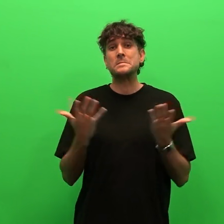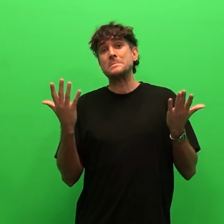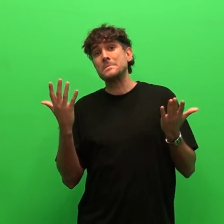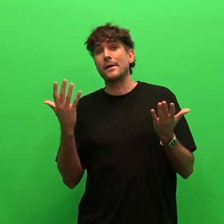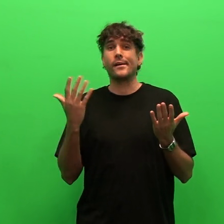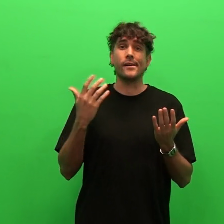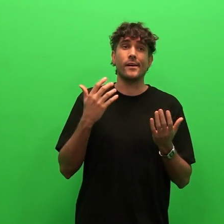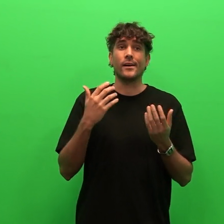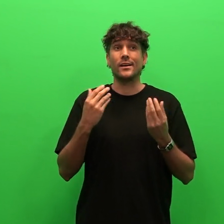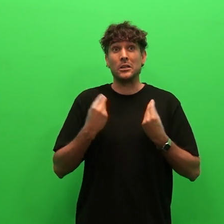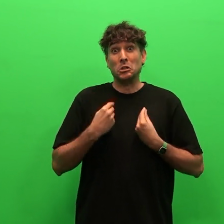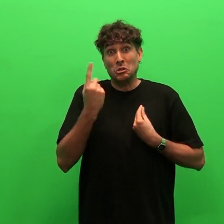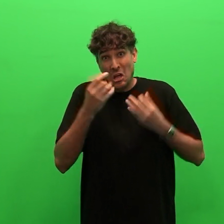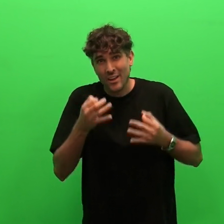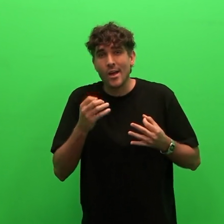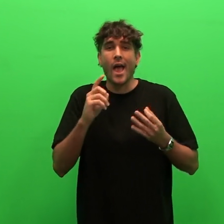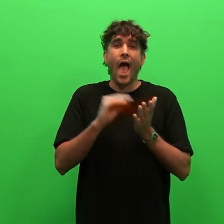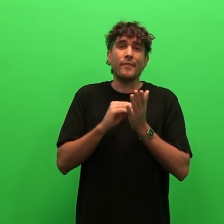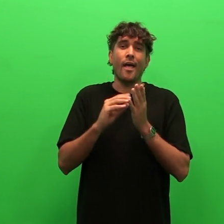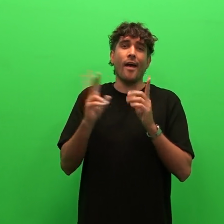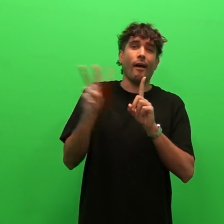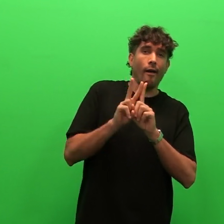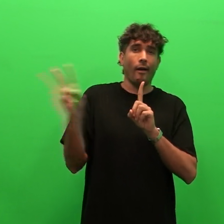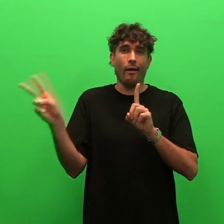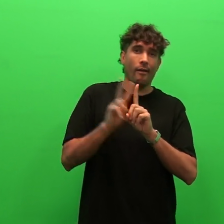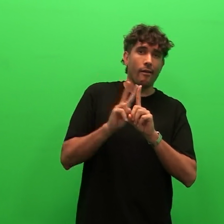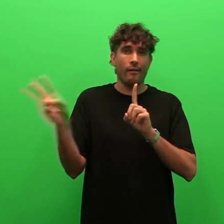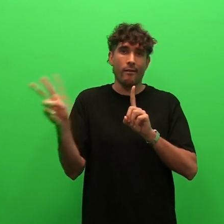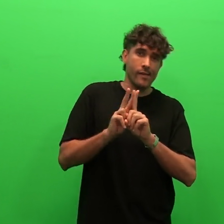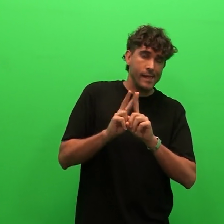Realment no visc sol, de vegades vénen ells dos i tornen a marxar.